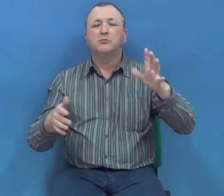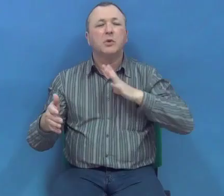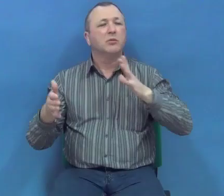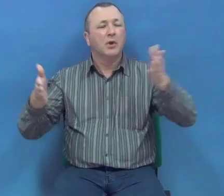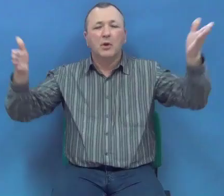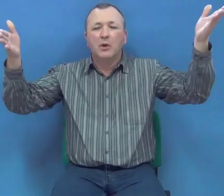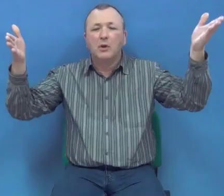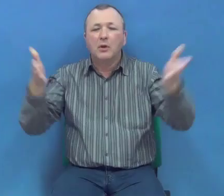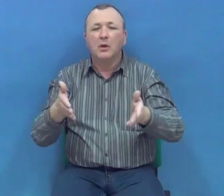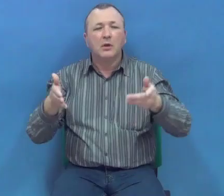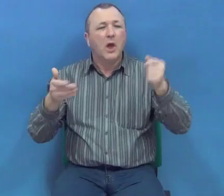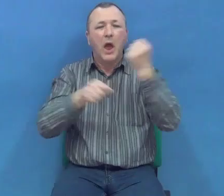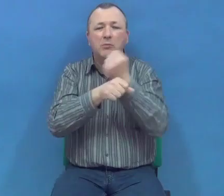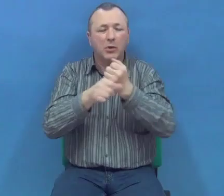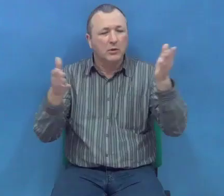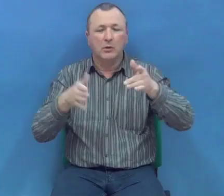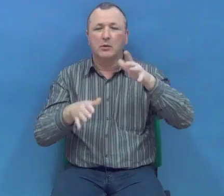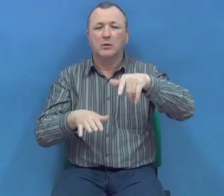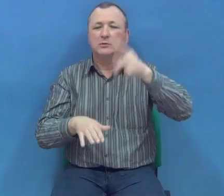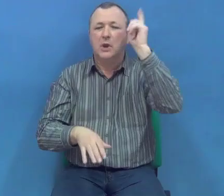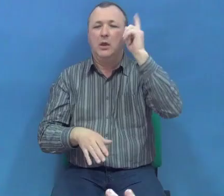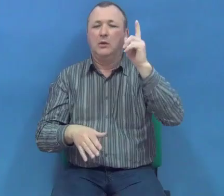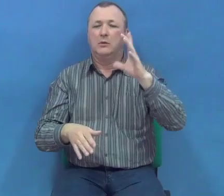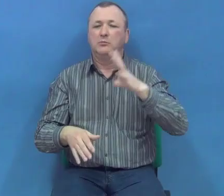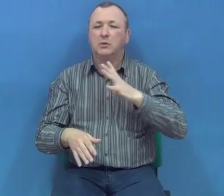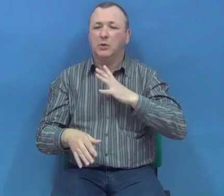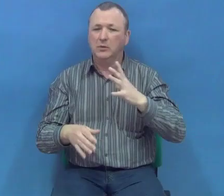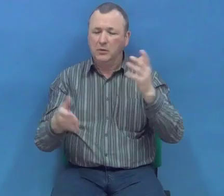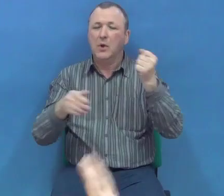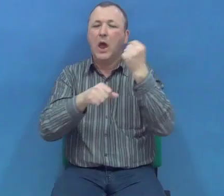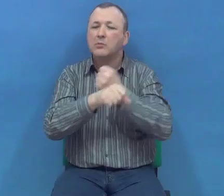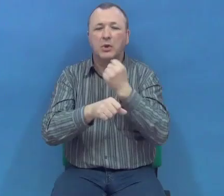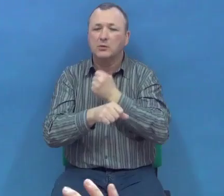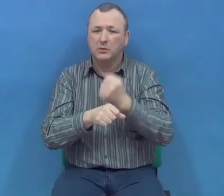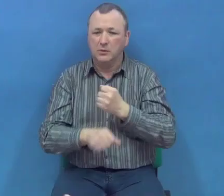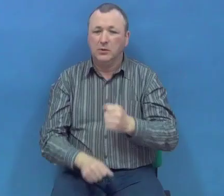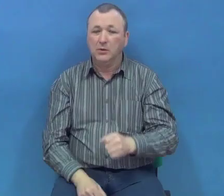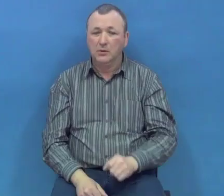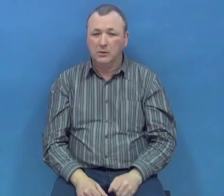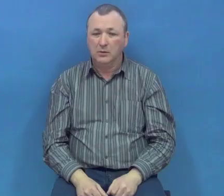Jest niebezpieczny, kamienny wąwóz, nie wolno tam wchodzić.